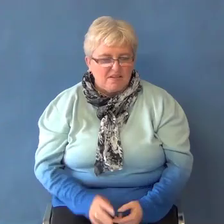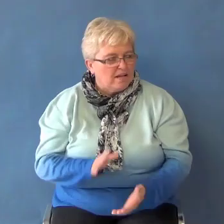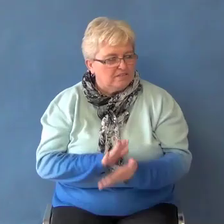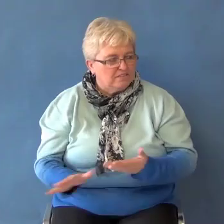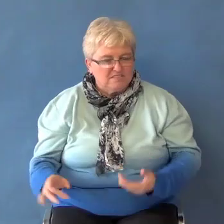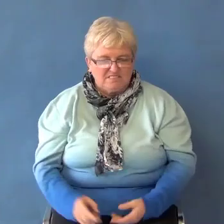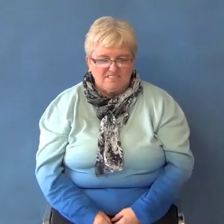Ślisko.